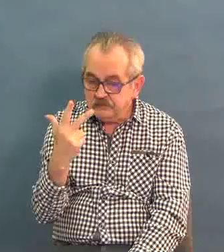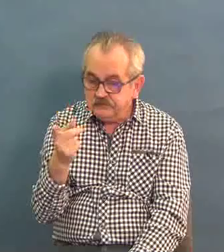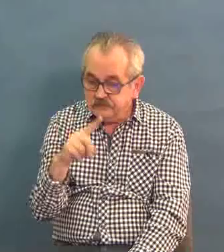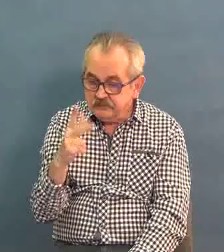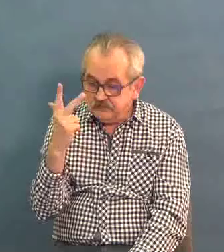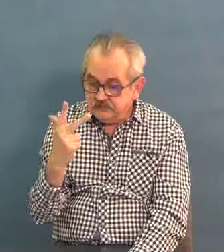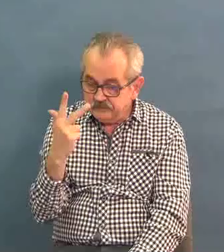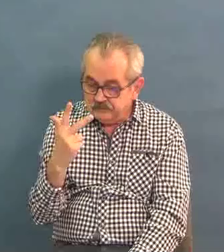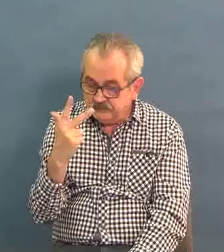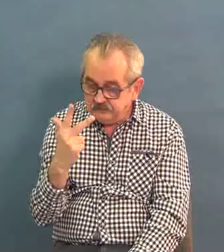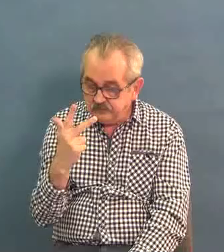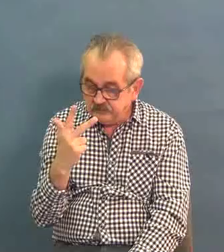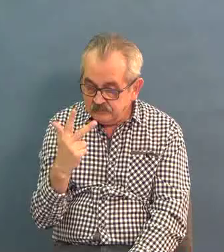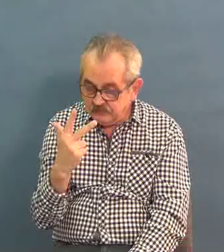Wcześniej, trzeciego.